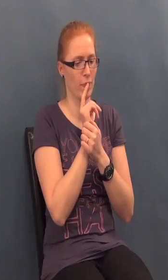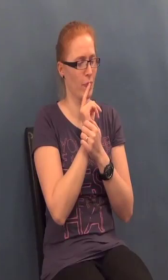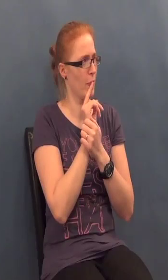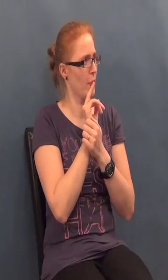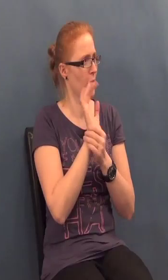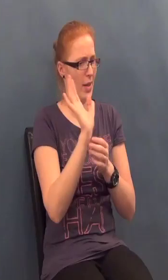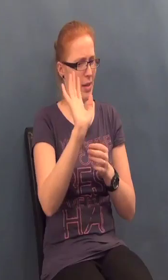Nie.